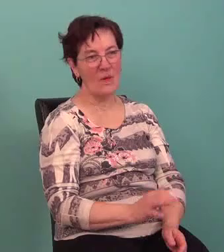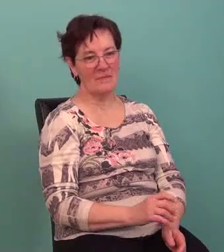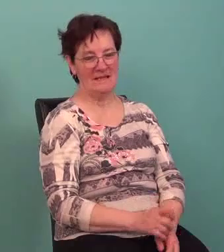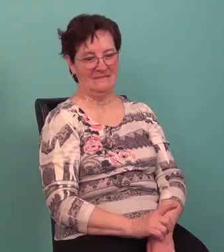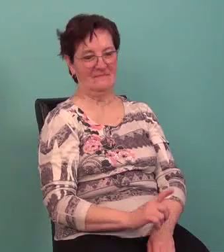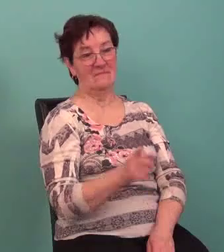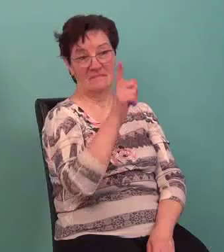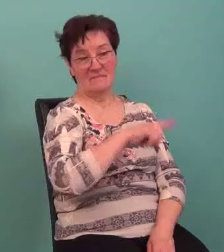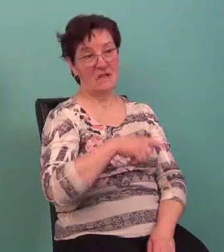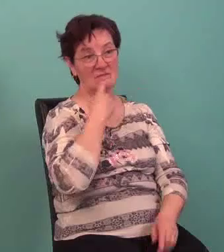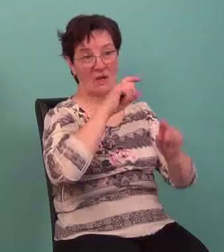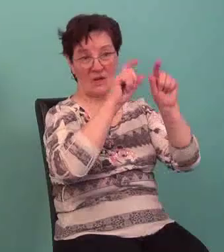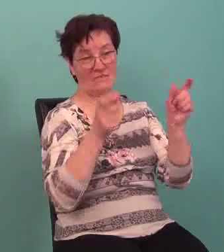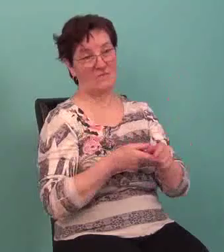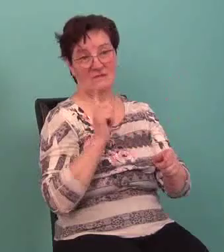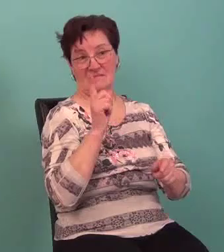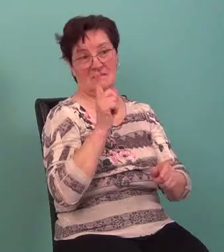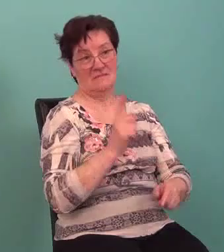Nie, bo jest czerwona obwódka, czyli to oznacza, że jest zakaz.